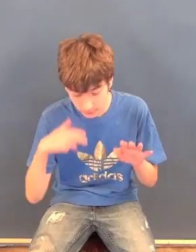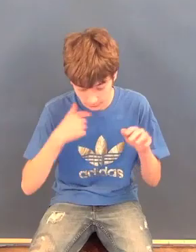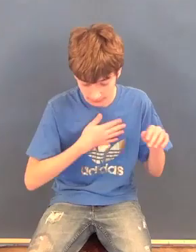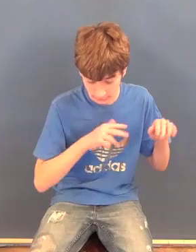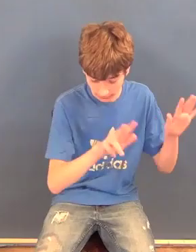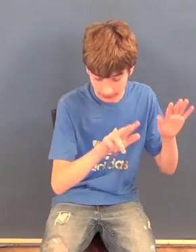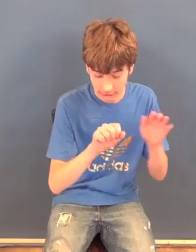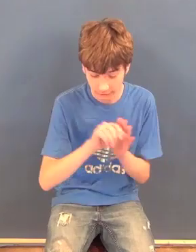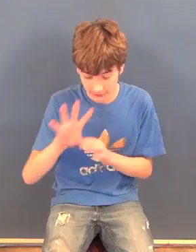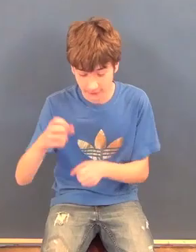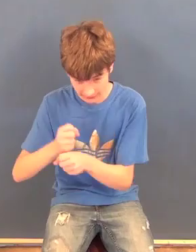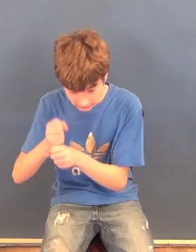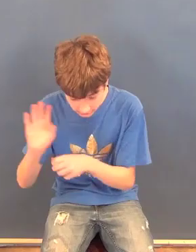Ja mam od ósmej do czwartej pracę.